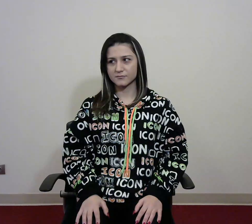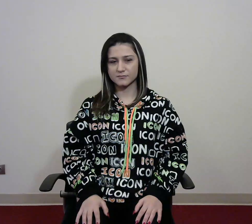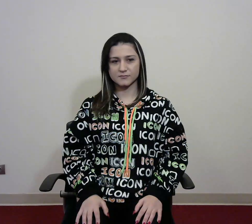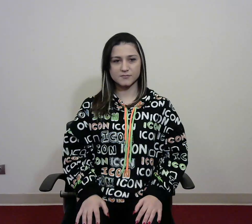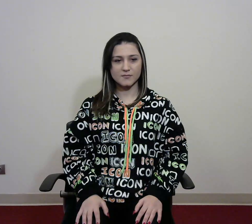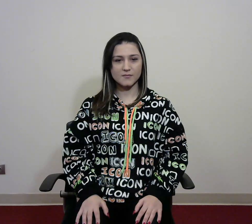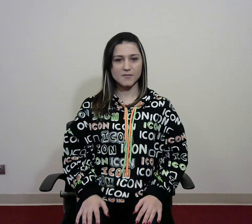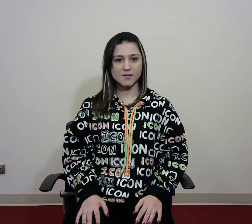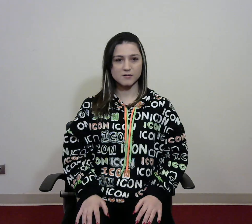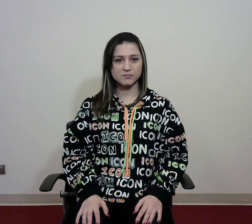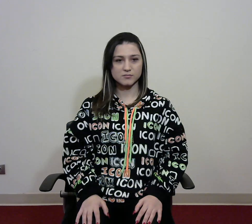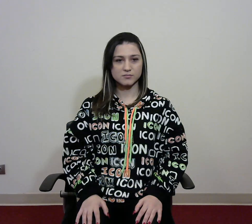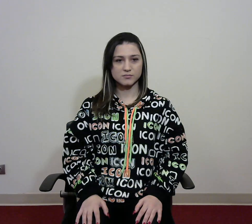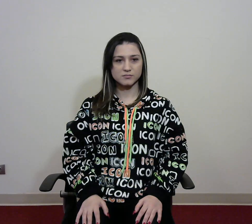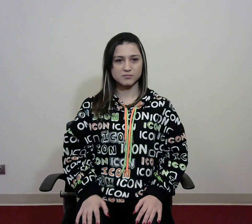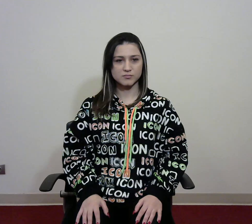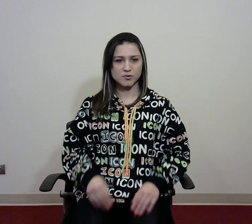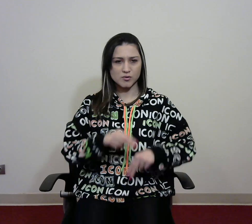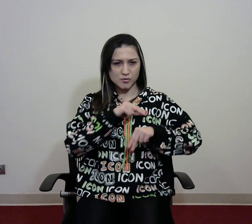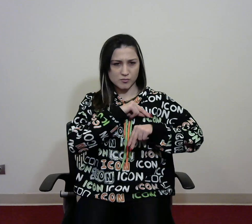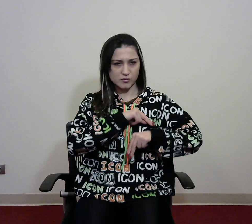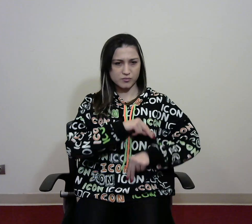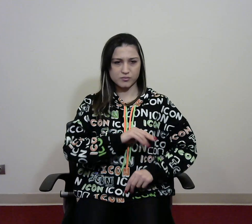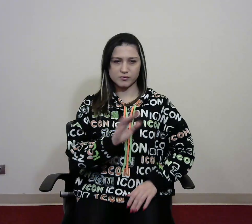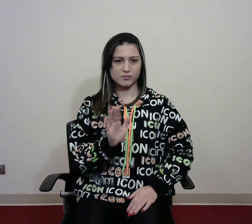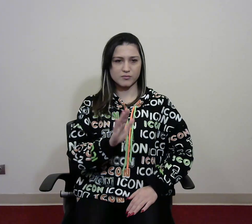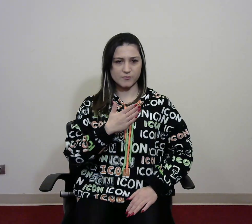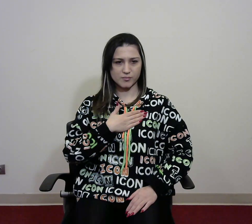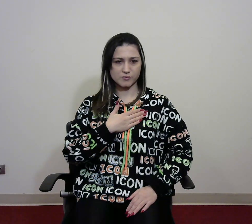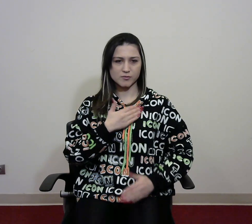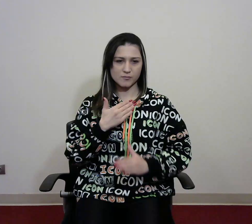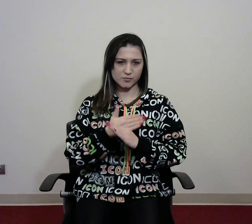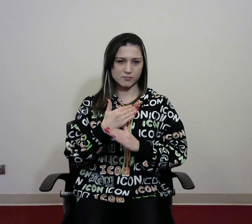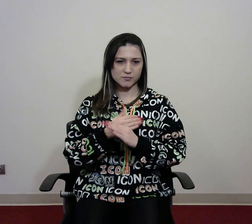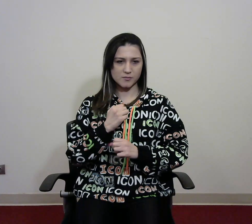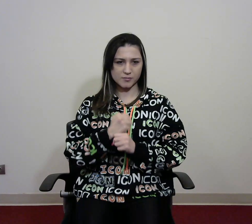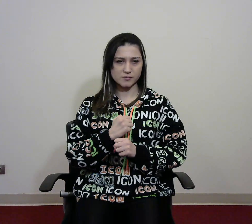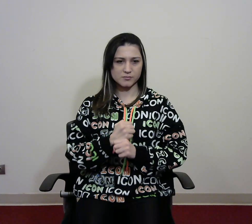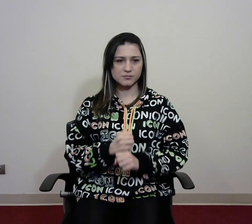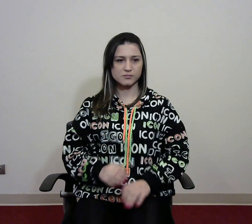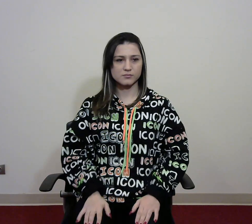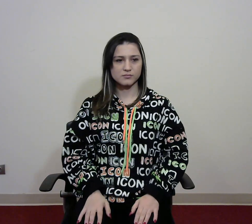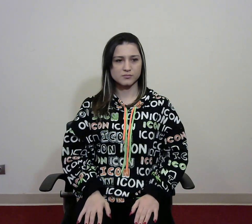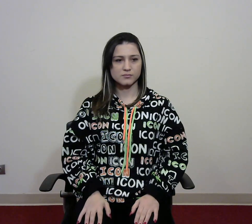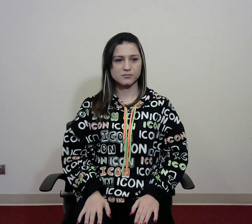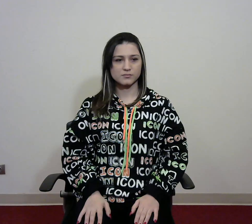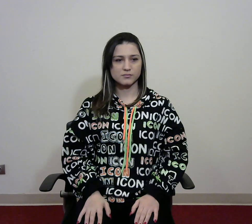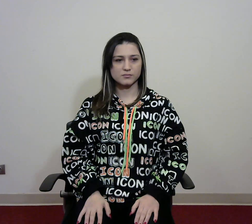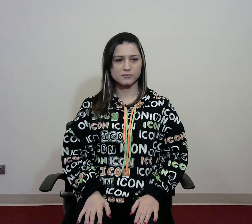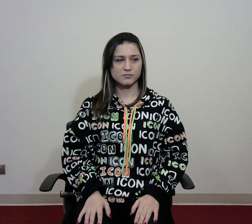Zəhmət olmasa, mənə kömək edin